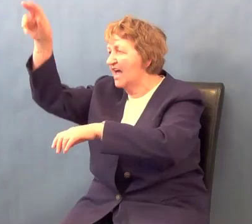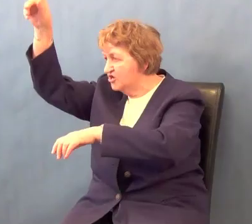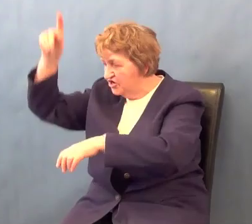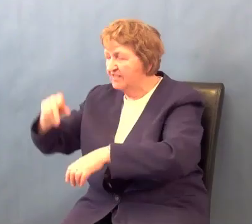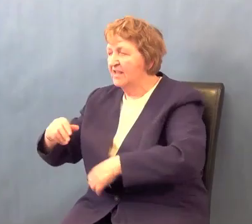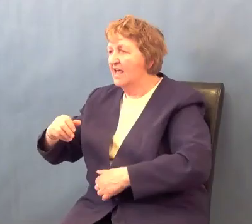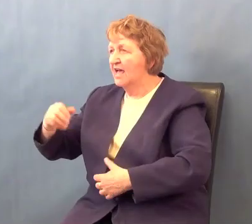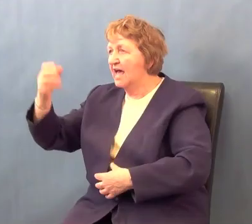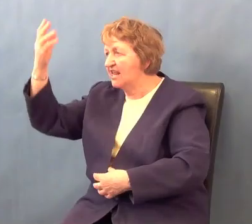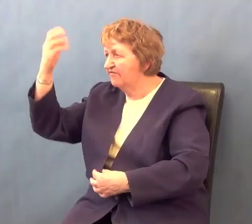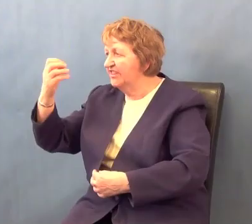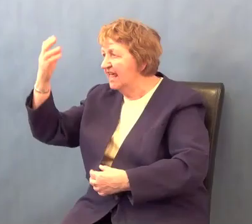Zaczął zrywać.